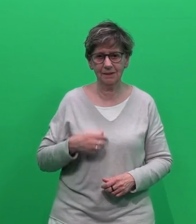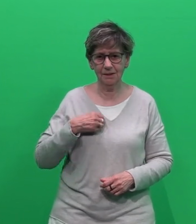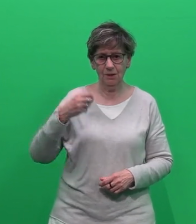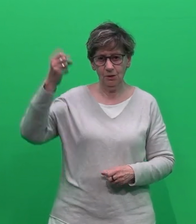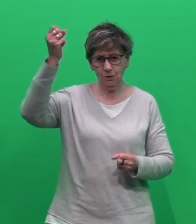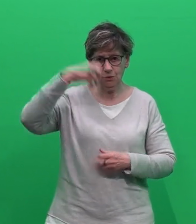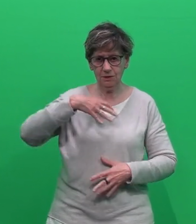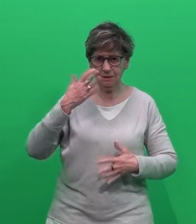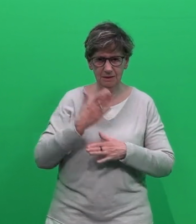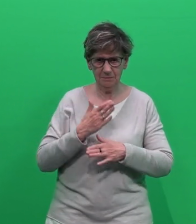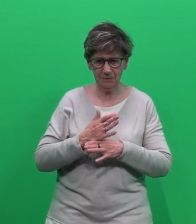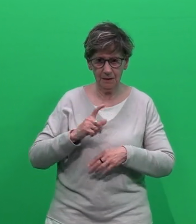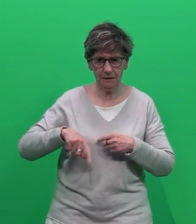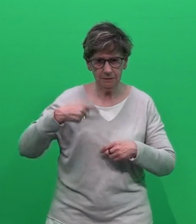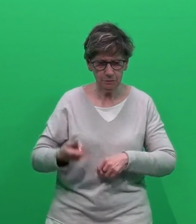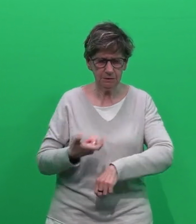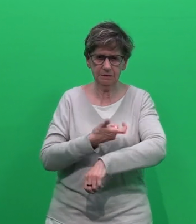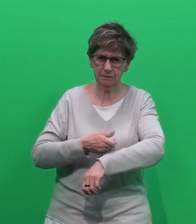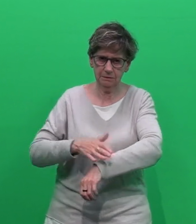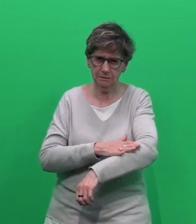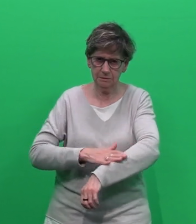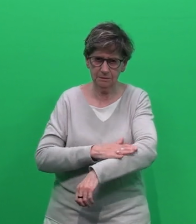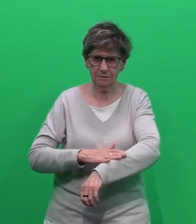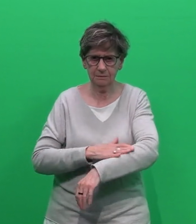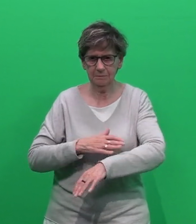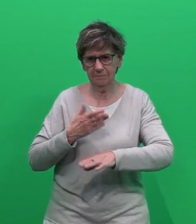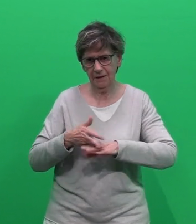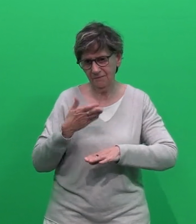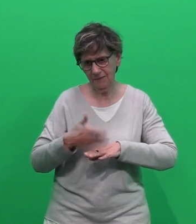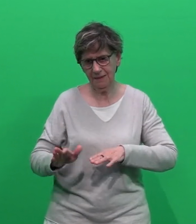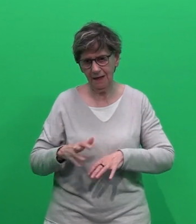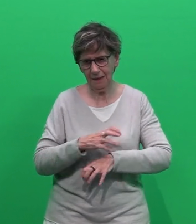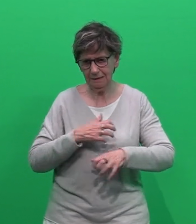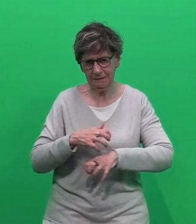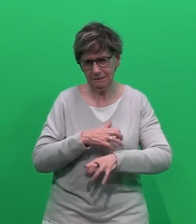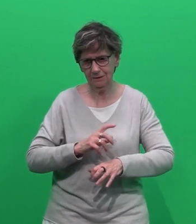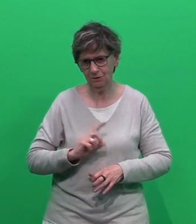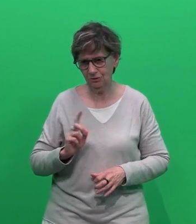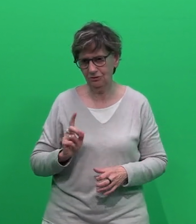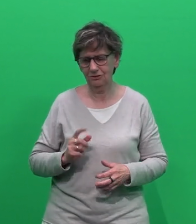Després de dutxar-me sempre em poso la pomada, per evitar que em piqui.